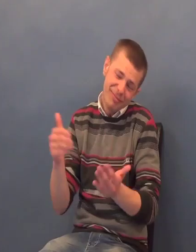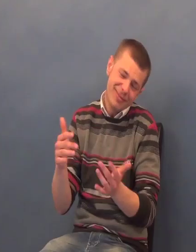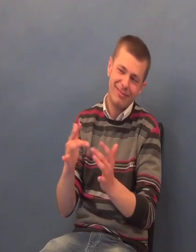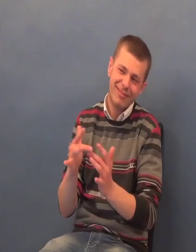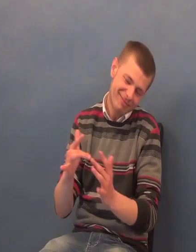Masz rację.